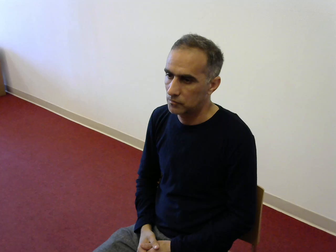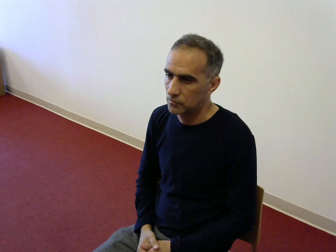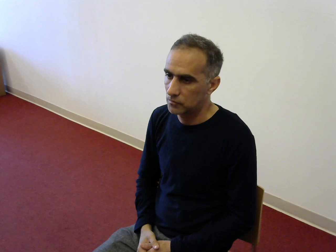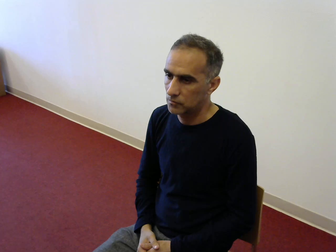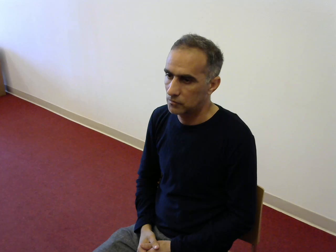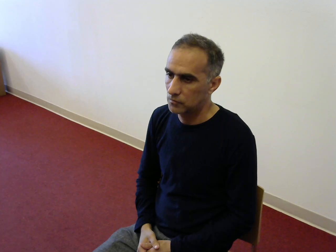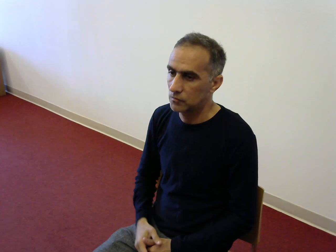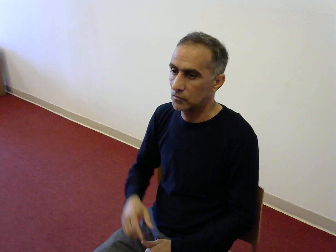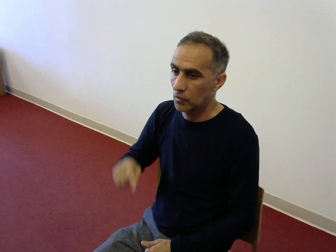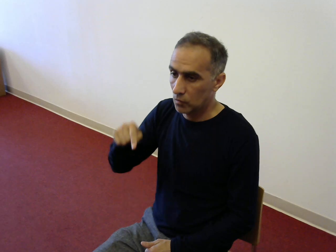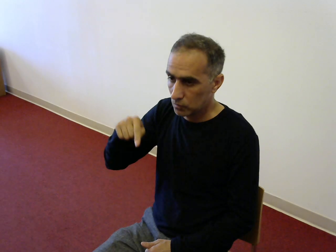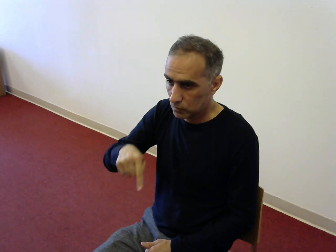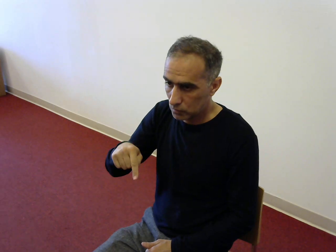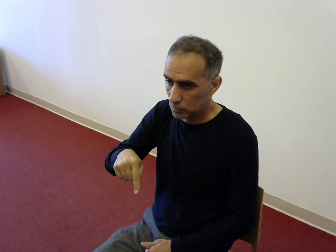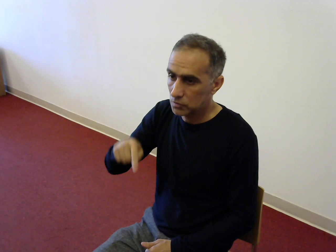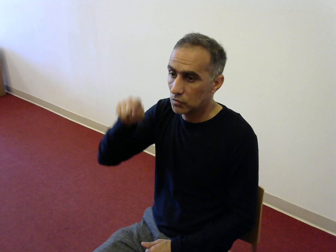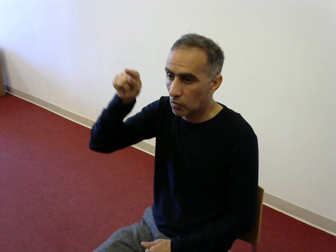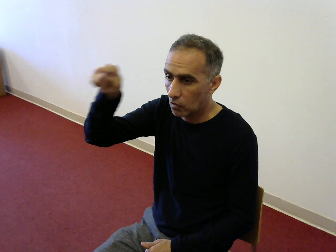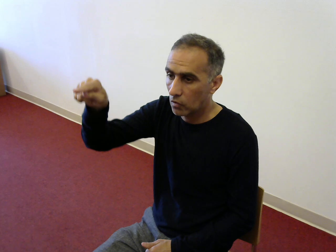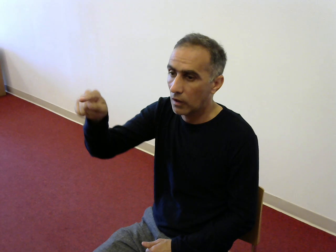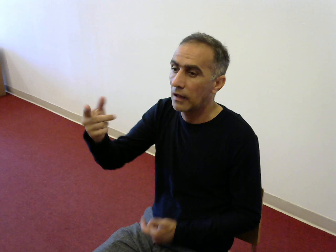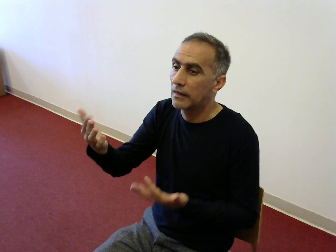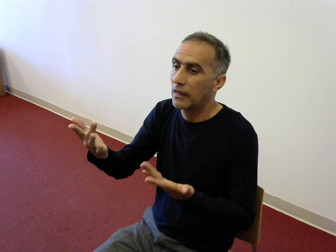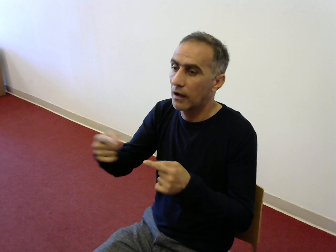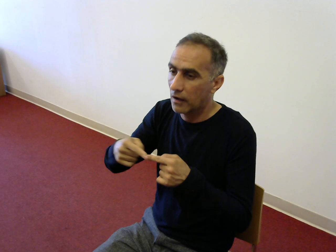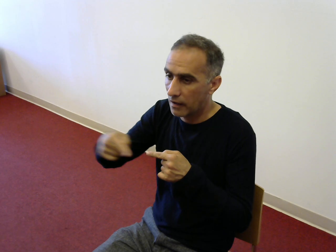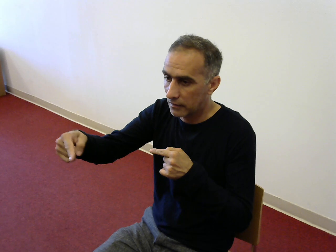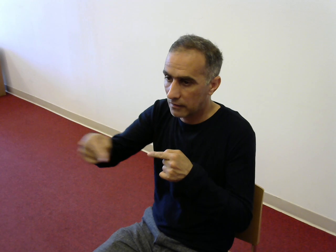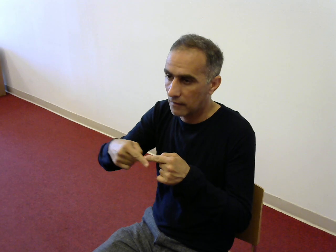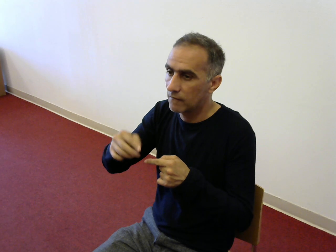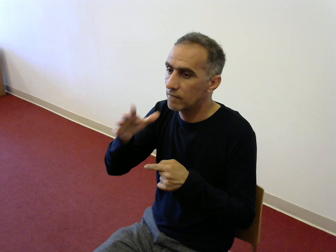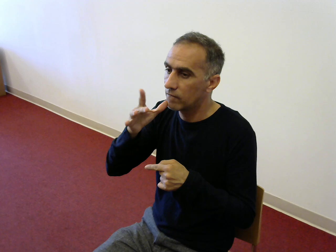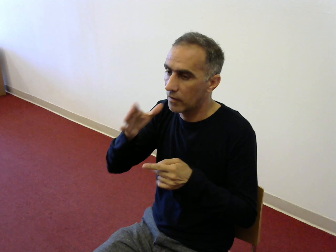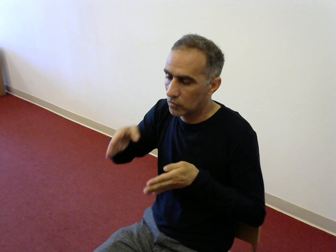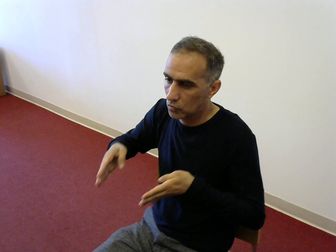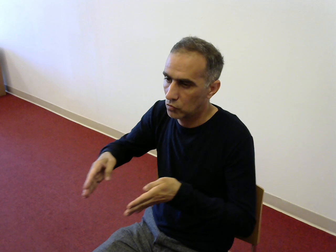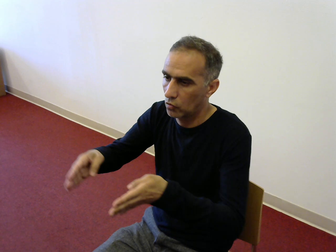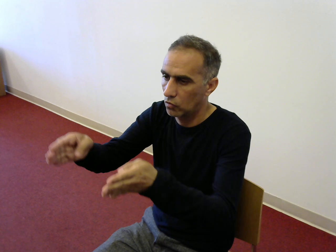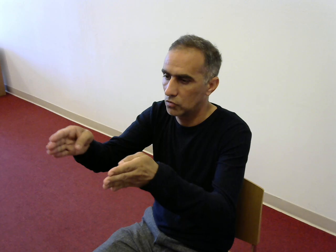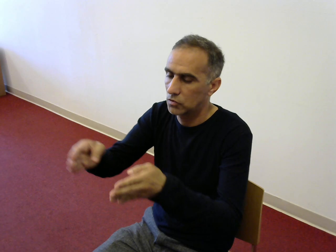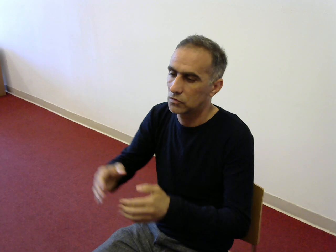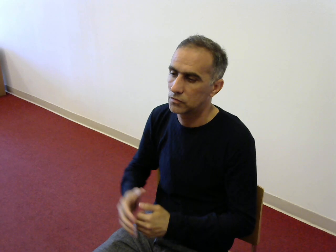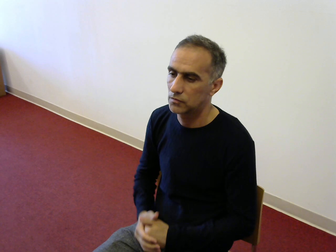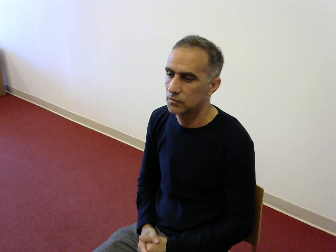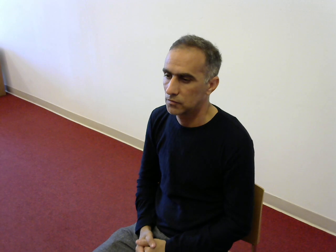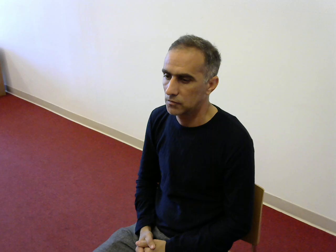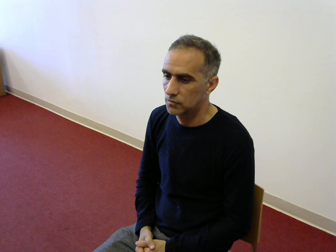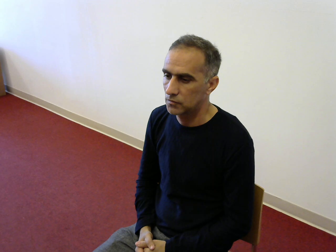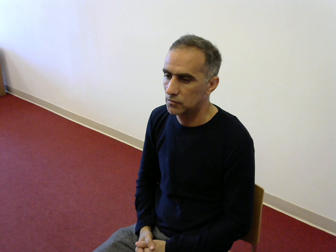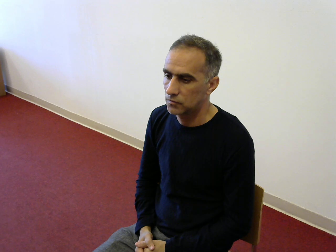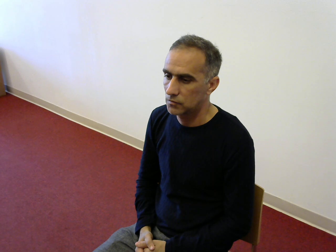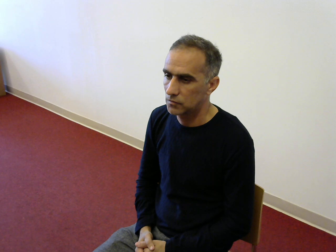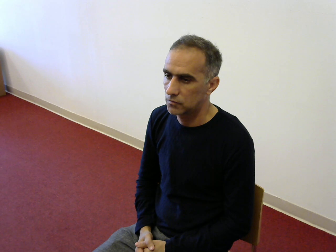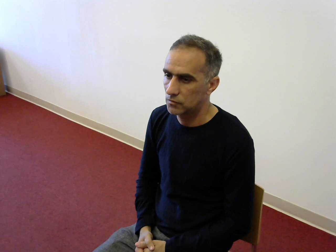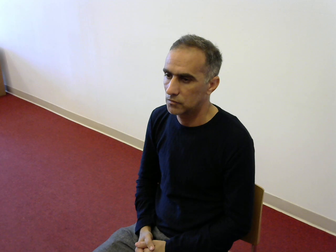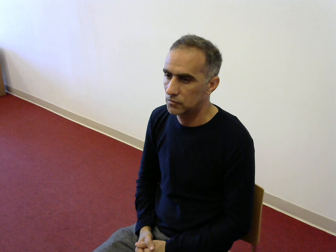Burdan oraya nə qədər vaxt yoldur?